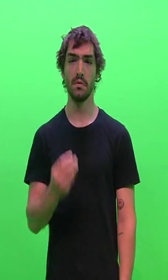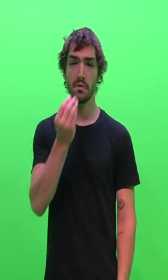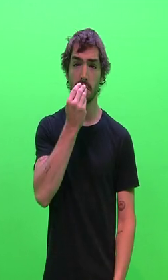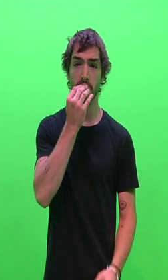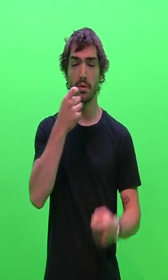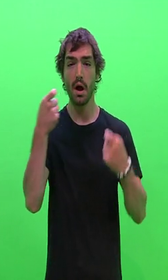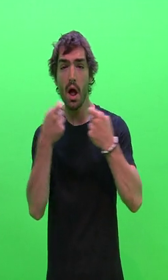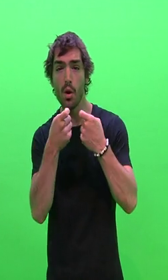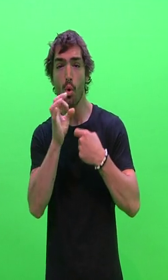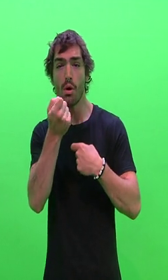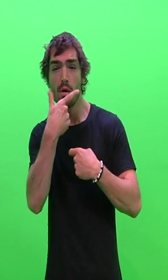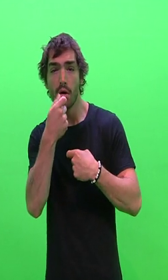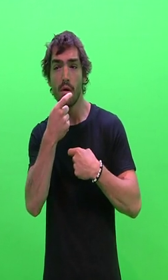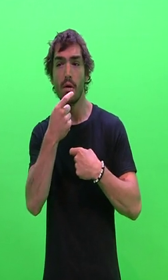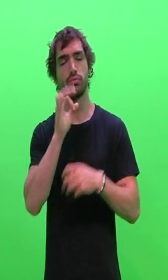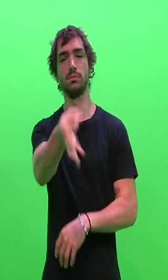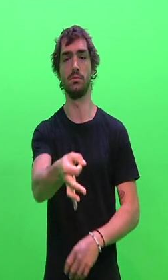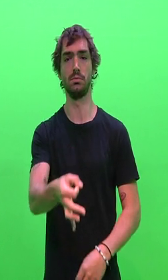Si tinc al·lèrgia a aliments o pastilles? Sí!